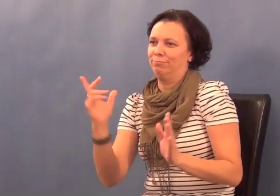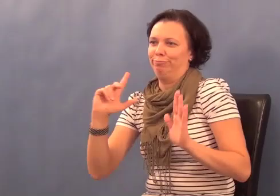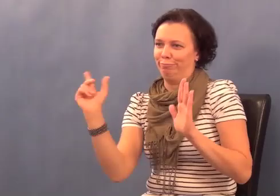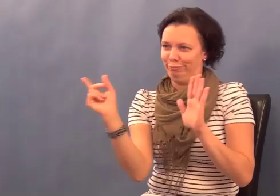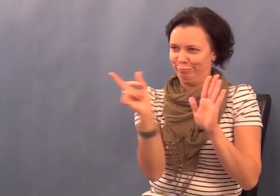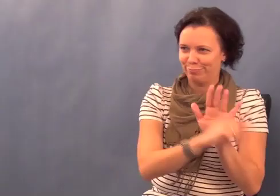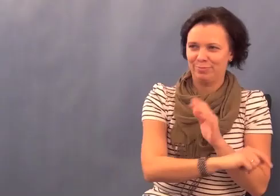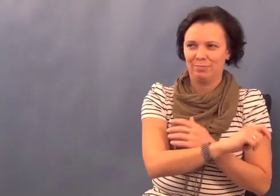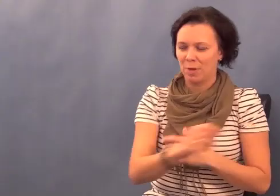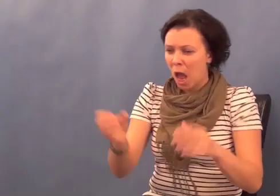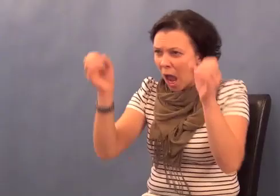Odchodzi.